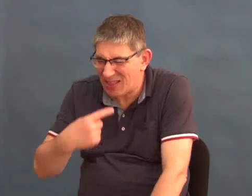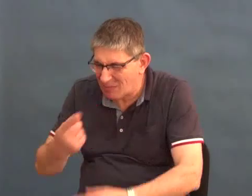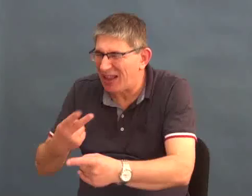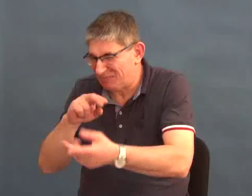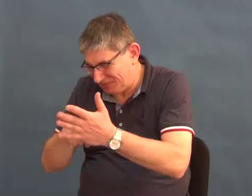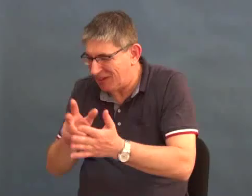Mówiłem, planowałem...